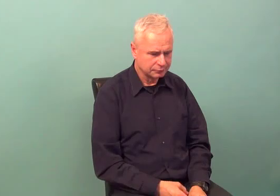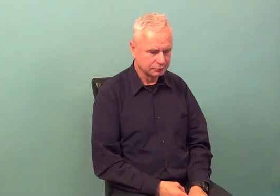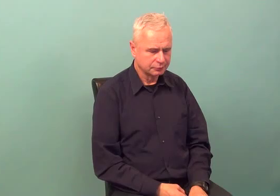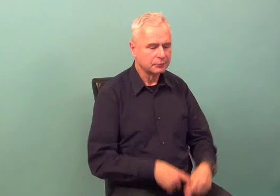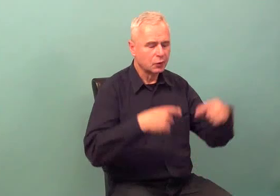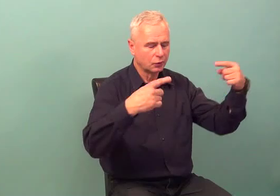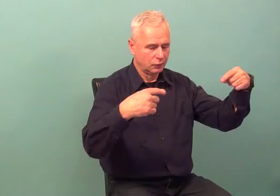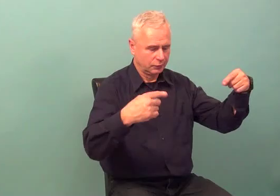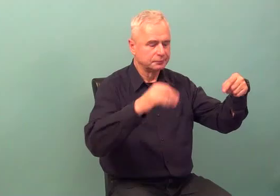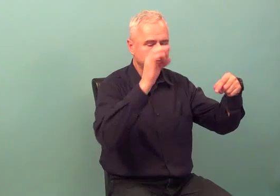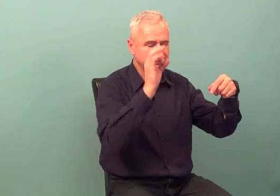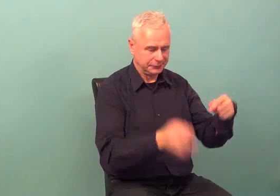Zgadza się, są koła po obu stronach.